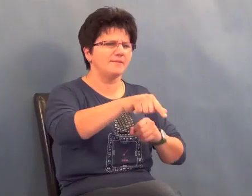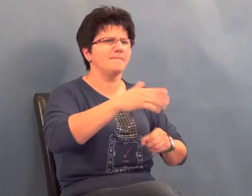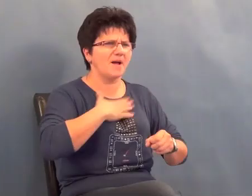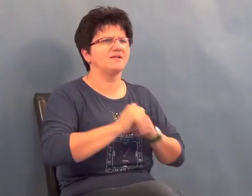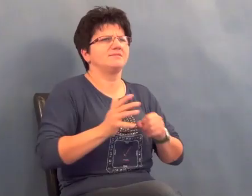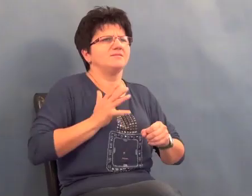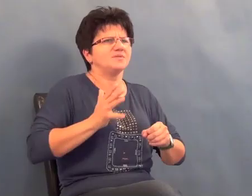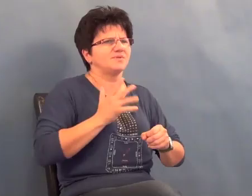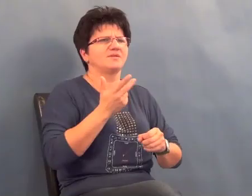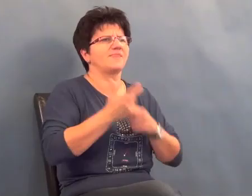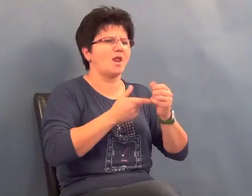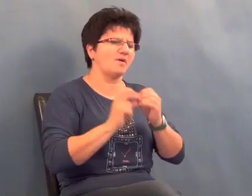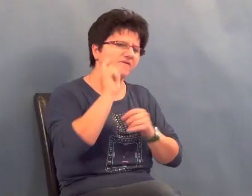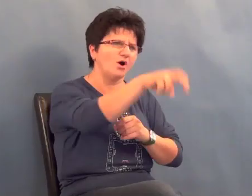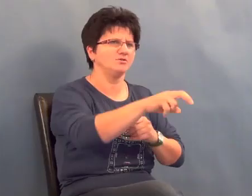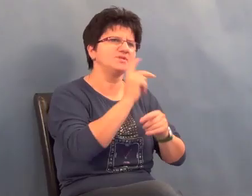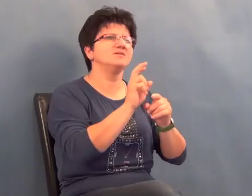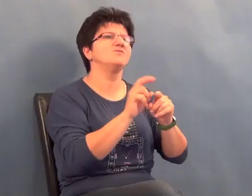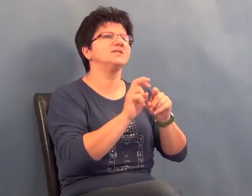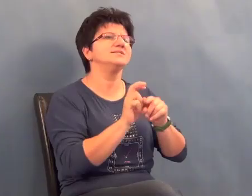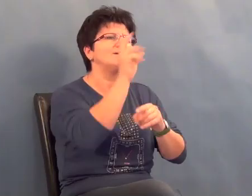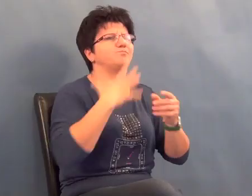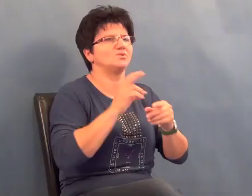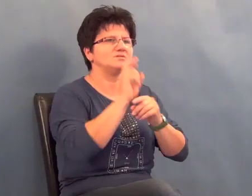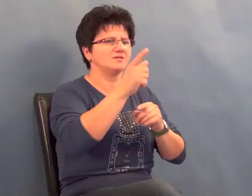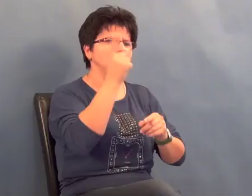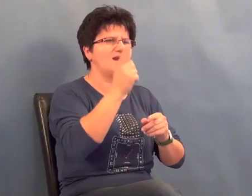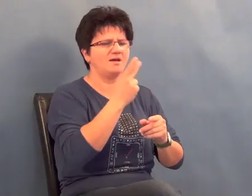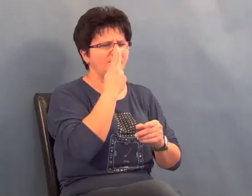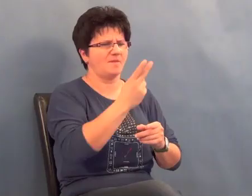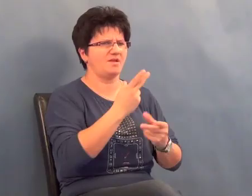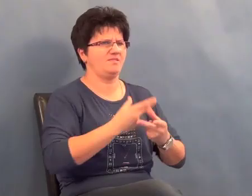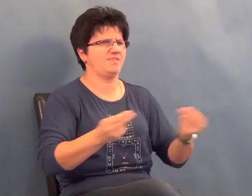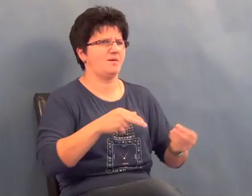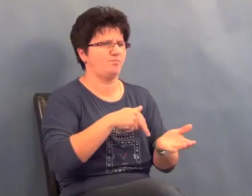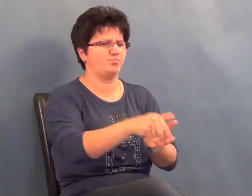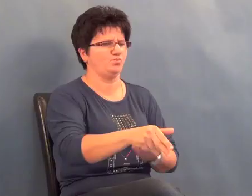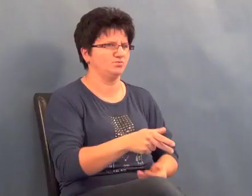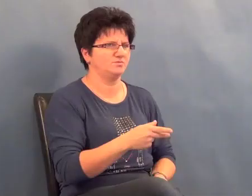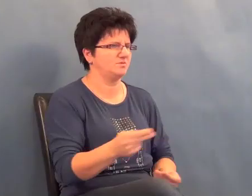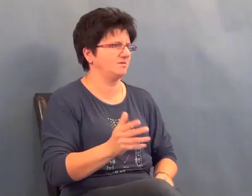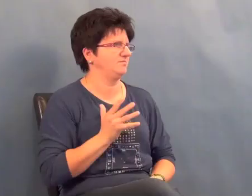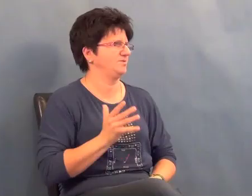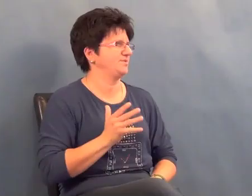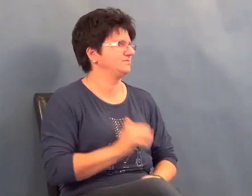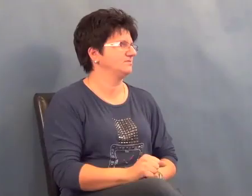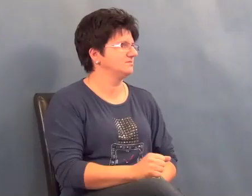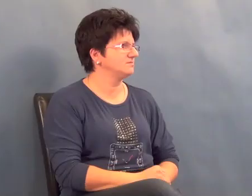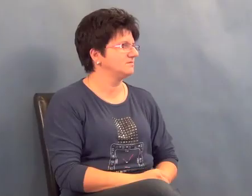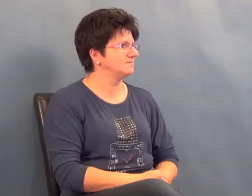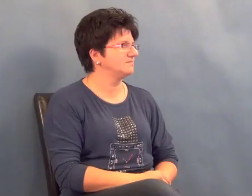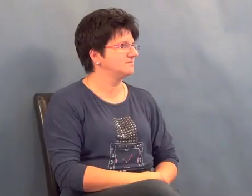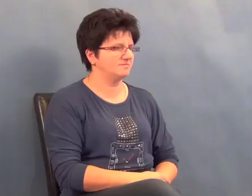Na pewno jest jakieś zabezpieczenie, żeby tam nie wchodzić, żeby ludzie nie wchodzili bez świadomości, nie patrzą na to i może być niebezpiecznie.